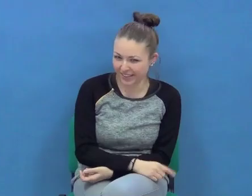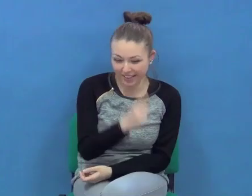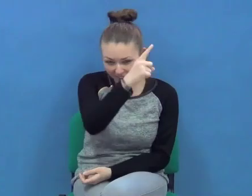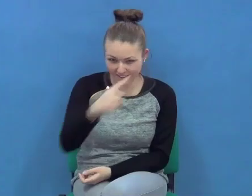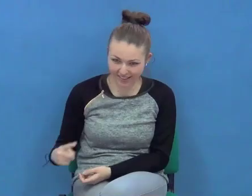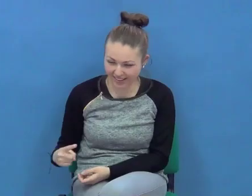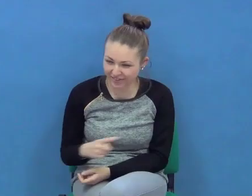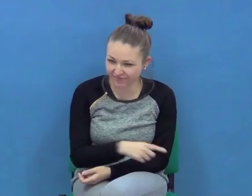Przekreślenie.